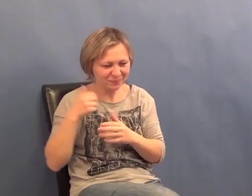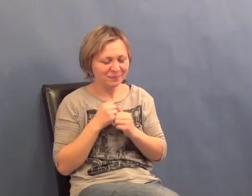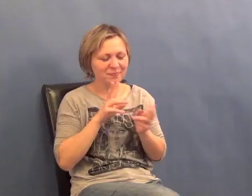Następne.